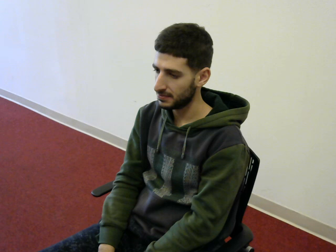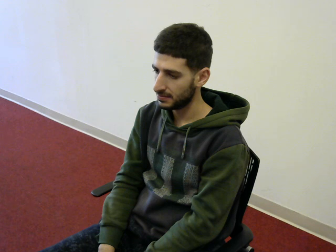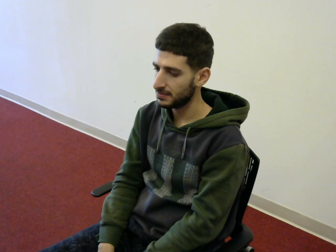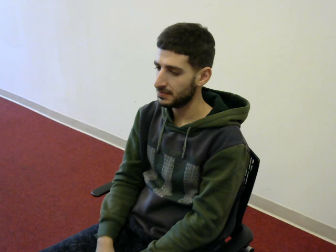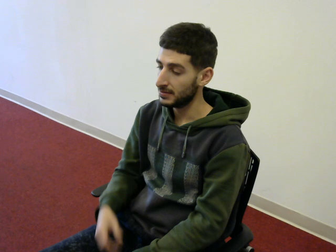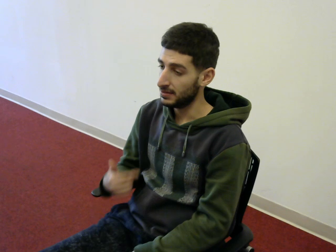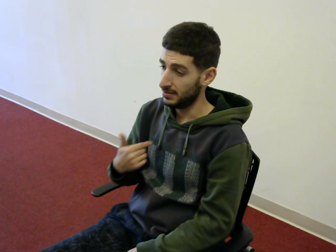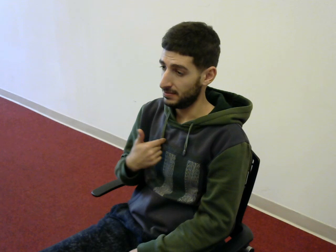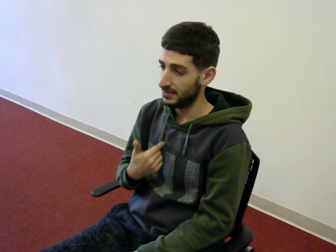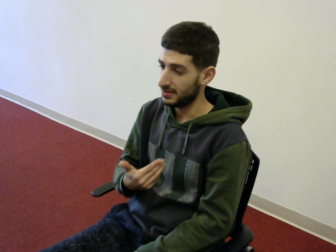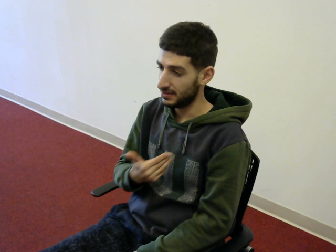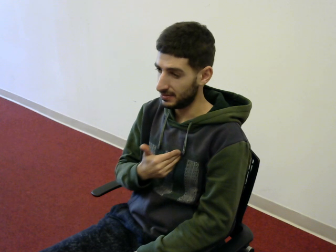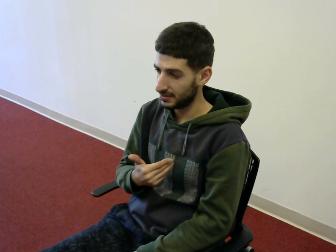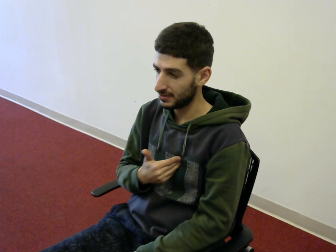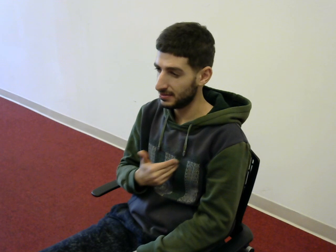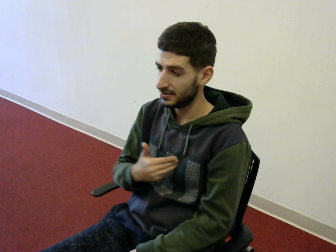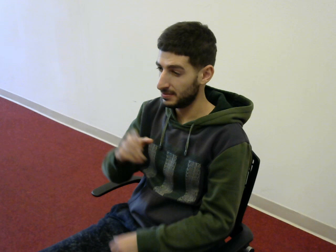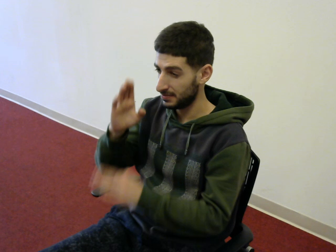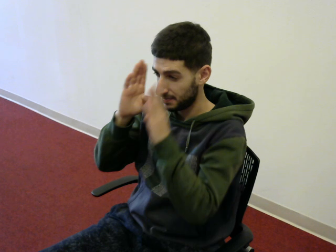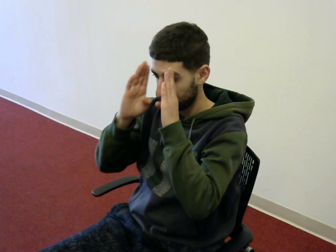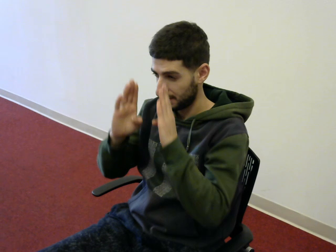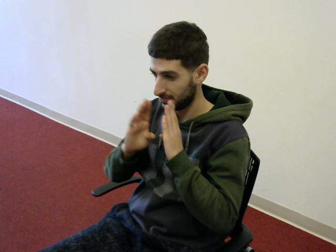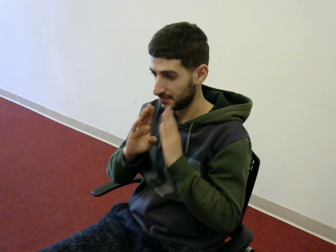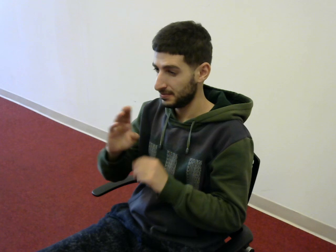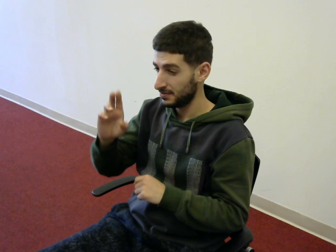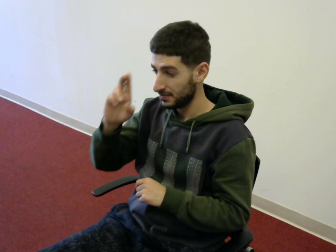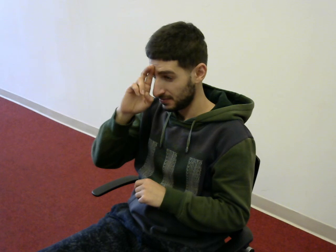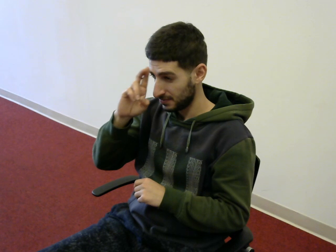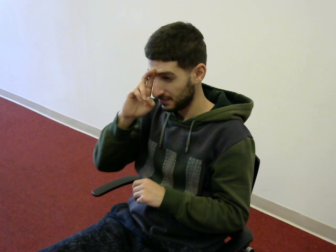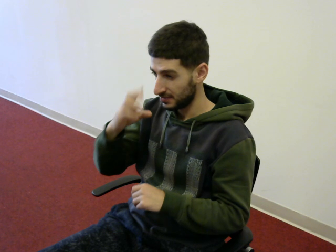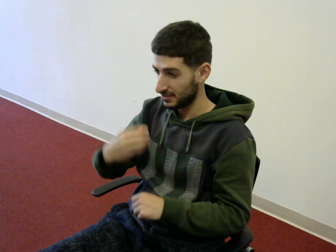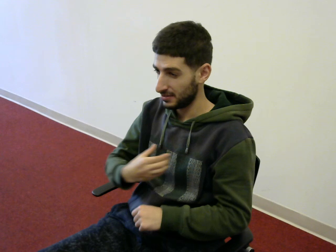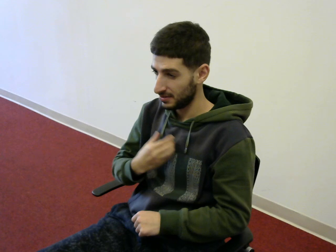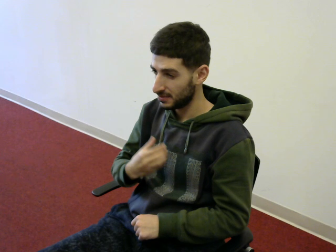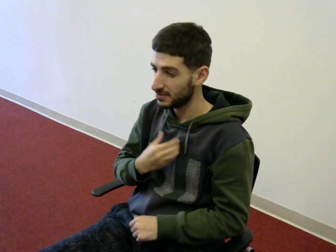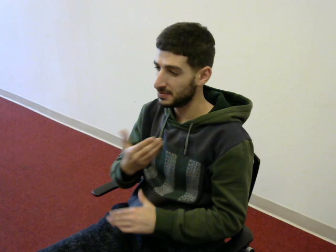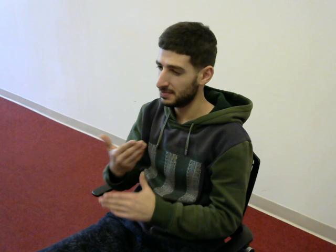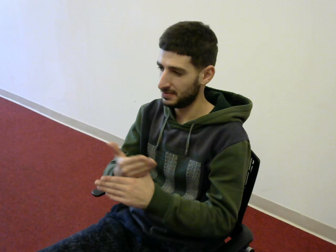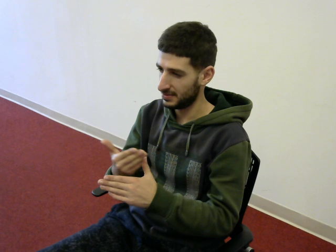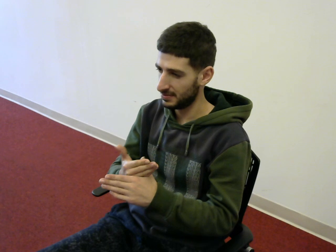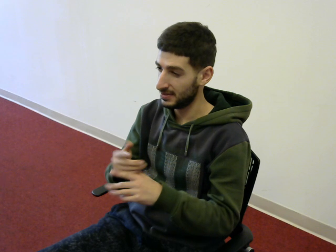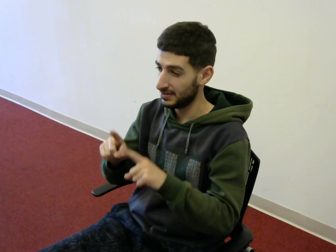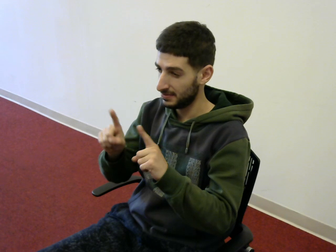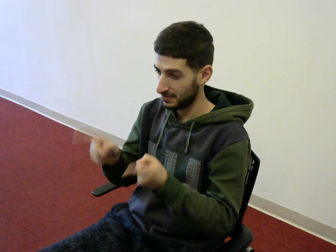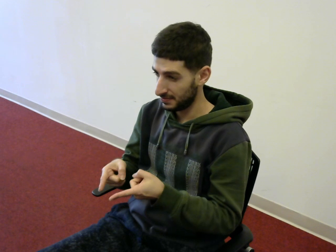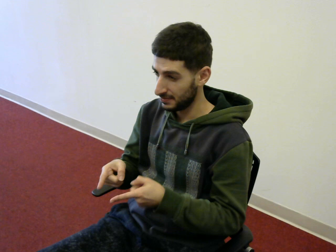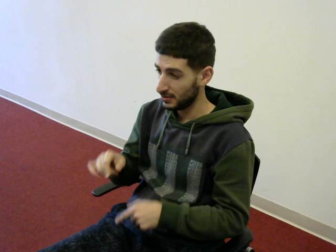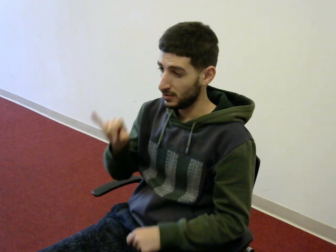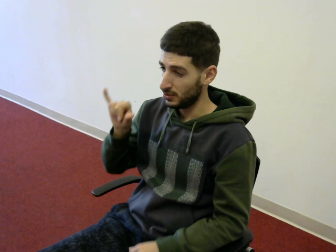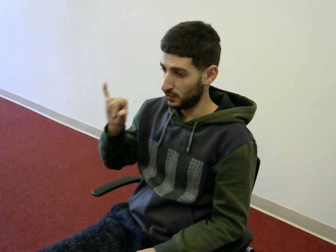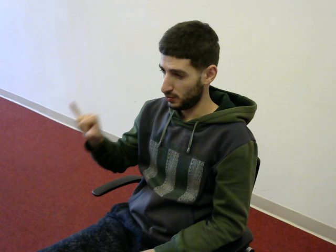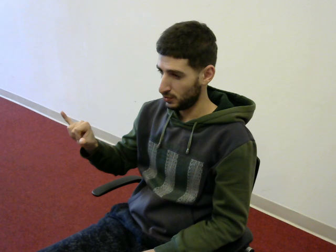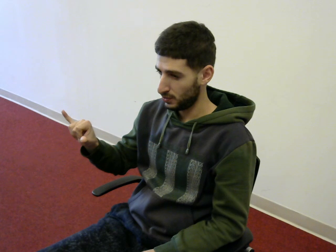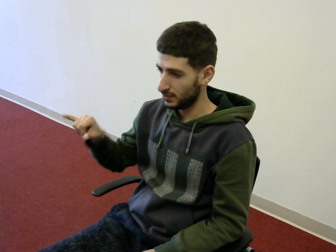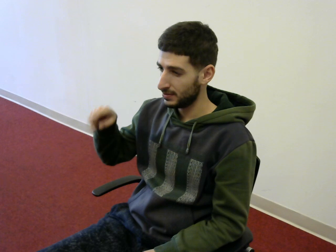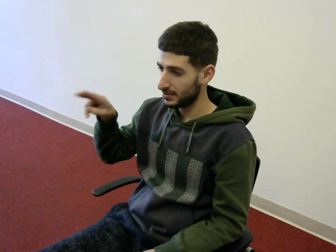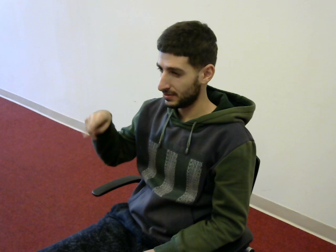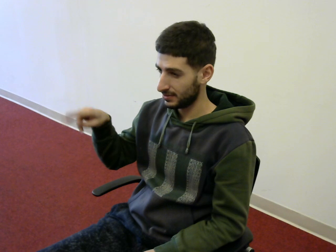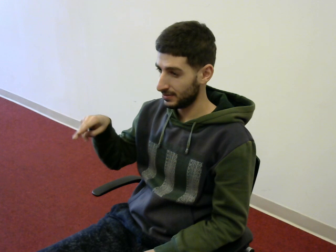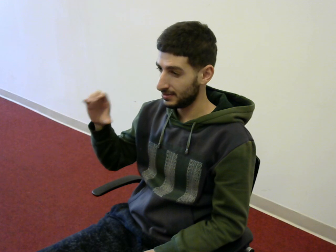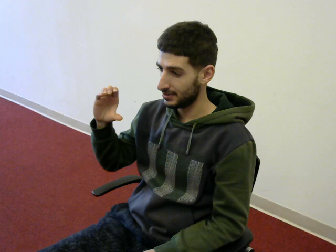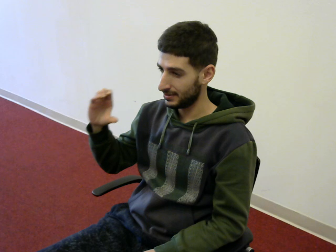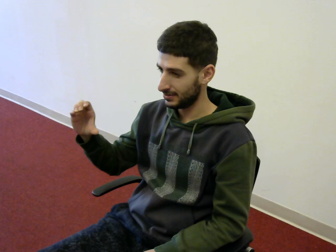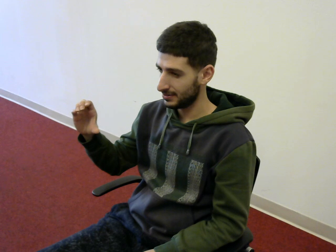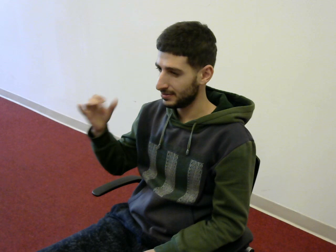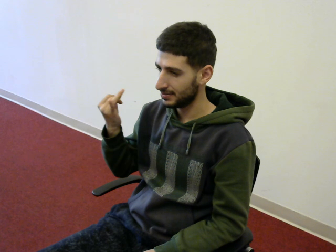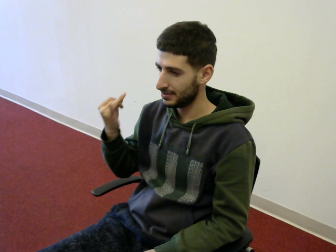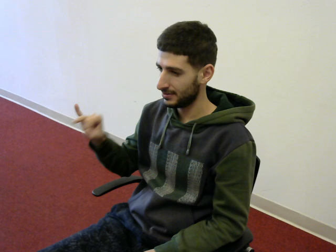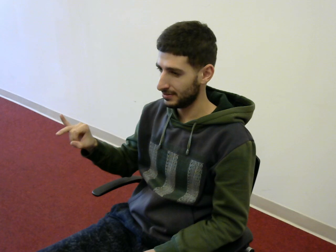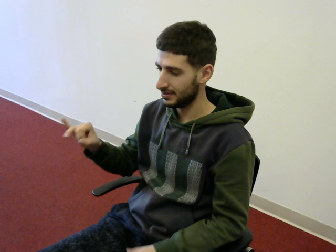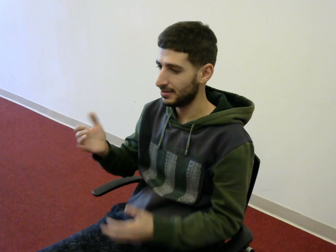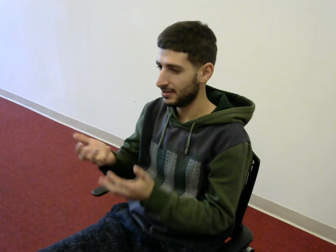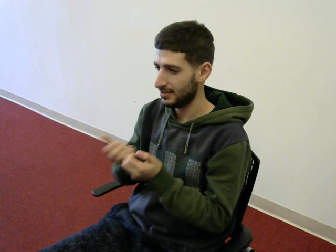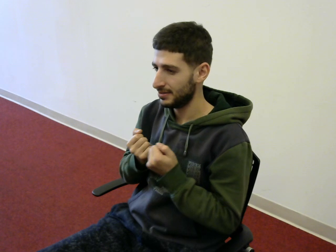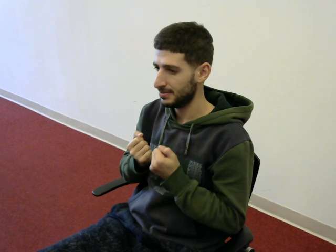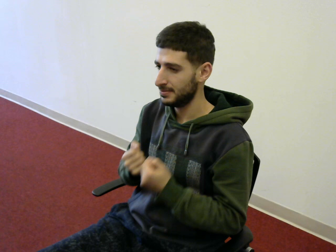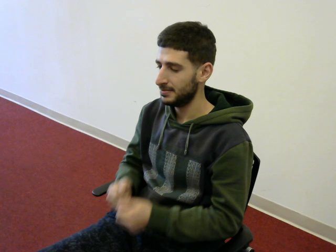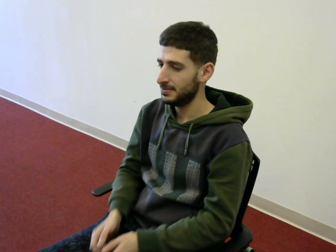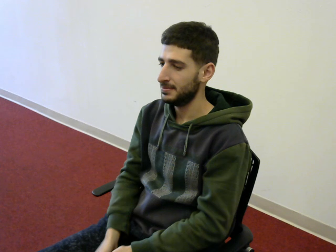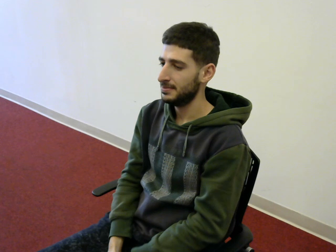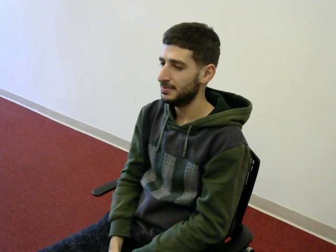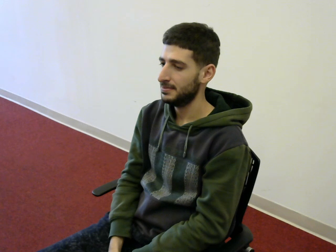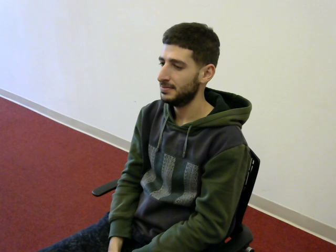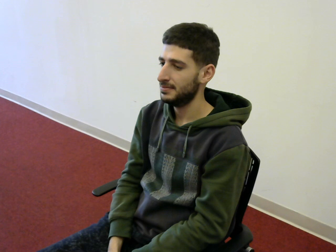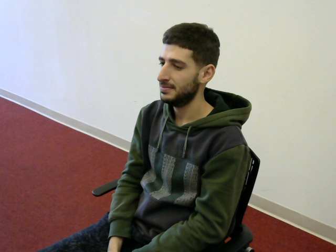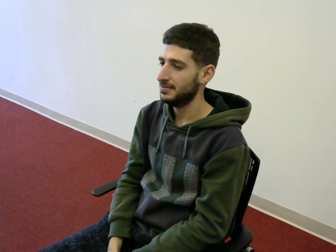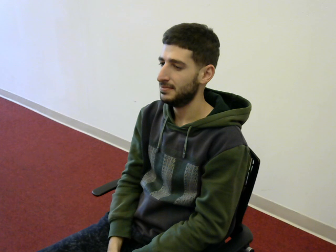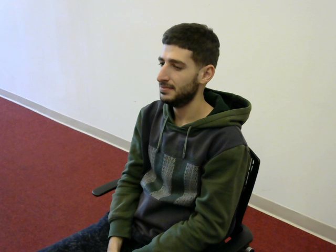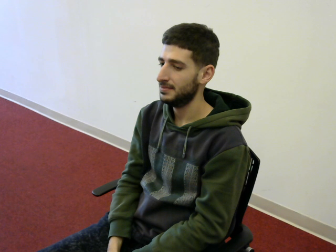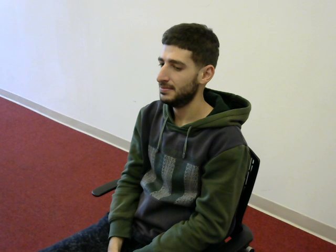Mən istəyirəm ki, ünvanlı dövlət sosial yardımı (ÜDSY) alım